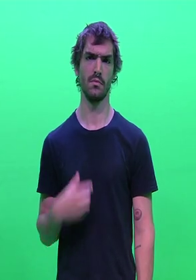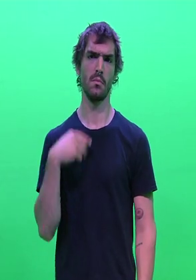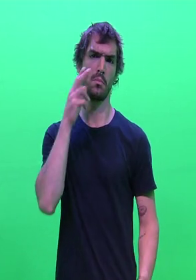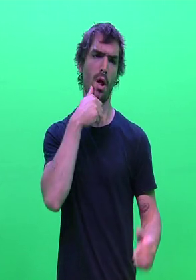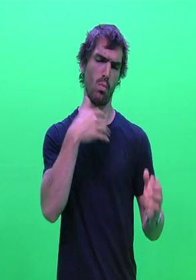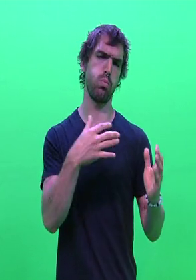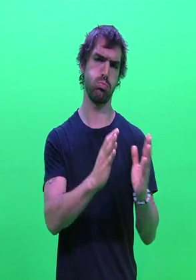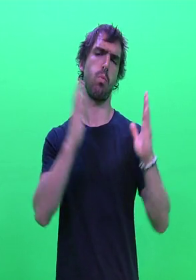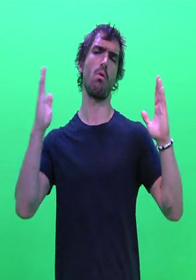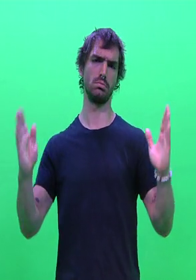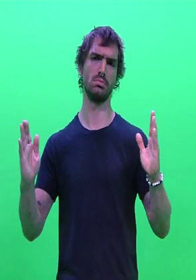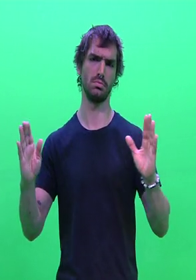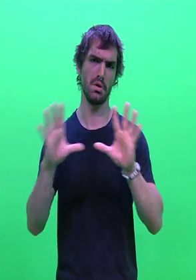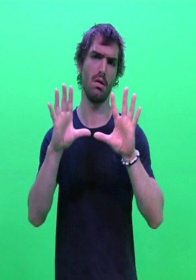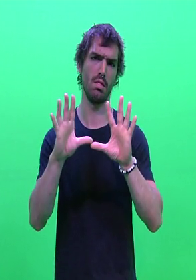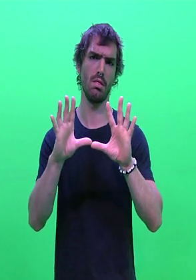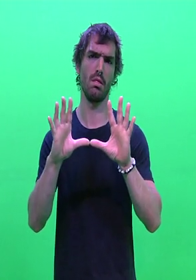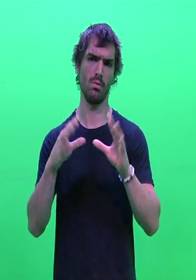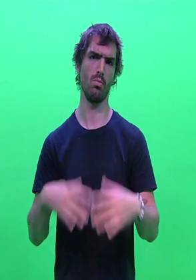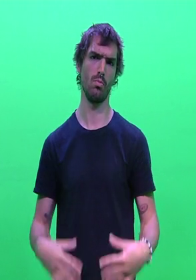El dolor ha augmentat bastant, posaria un deu.